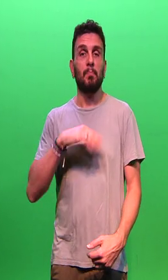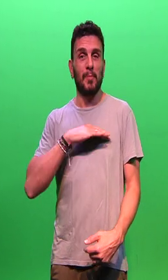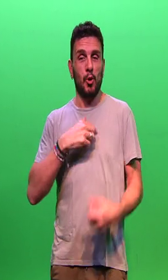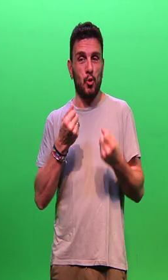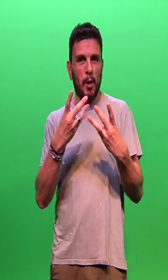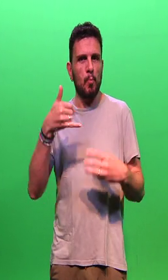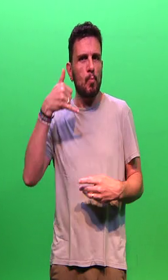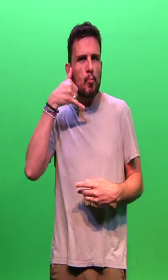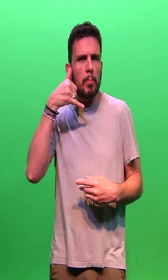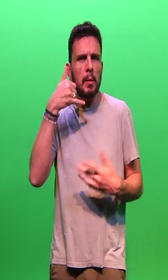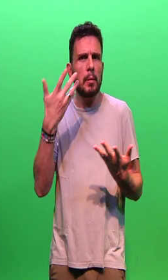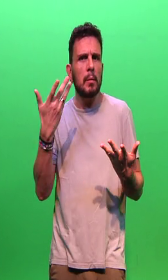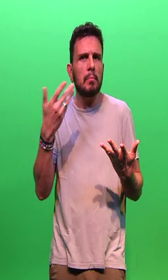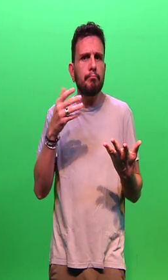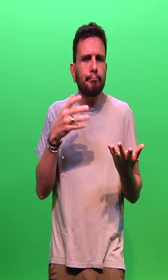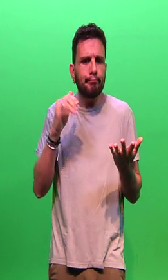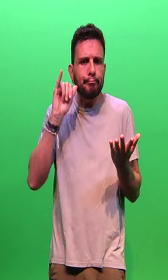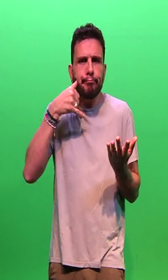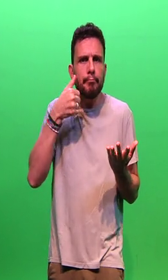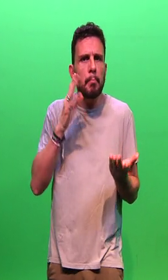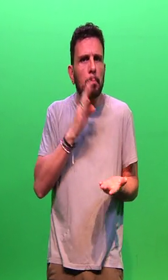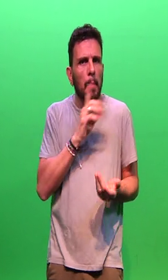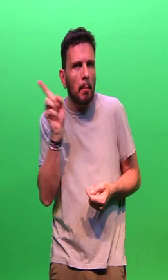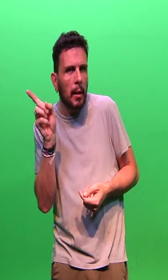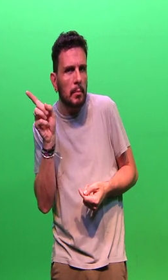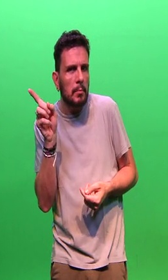El meu número de mòbil? Soc sord, pot ser el de la meva mare?